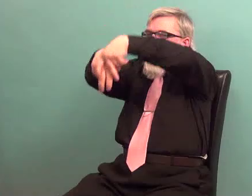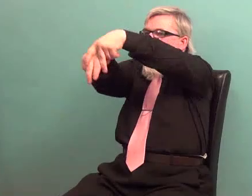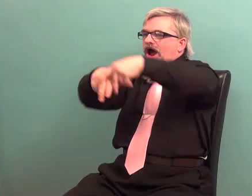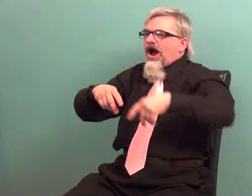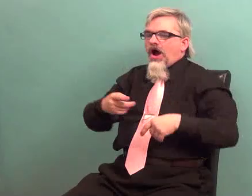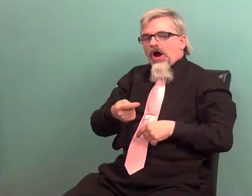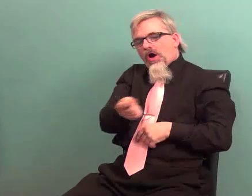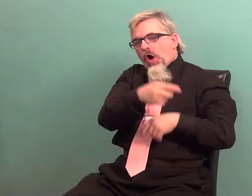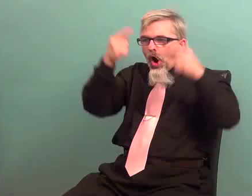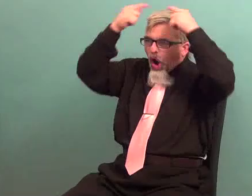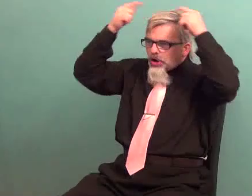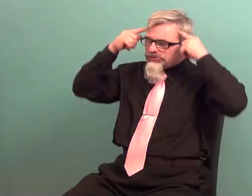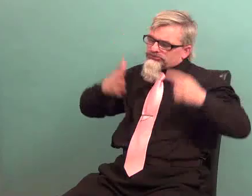Za rogiem stoi Myszka Miki niczego nie przeczuwając.